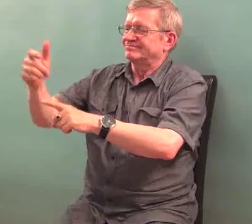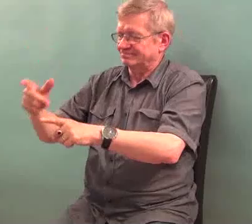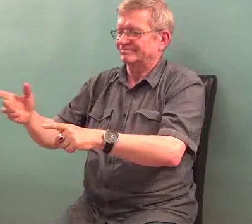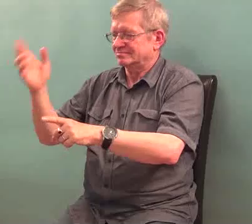Jeleń...